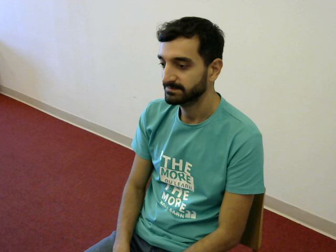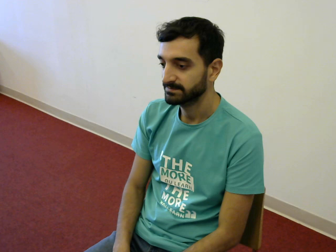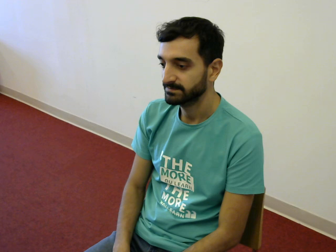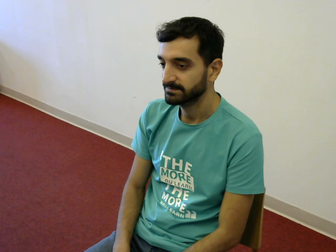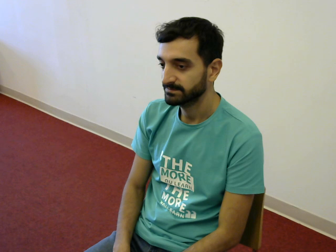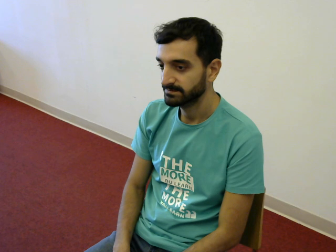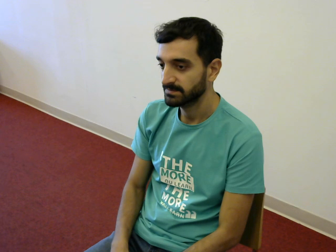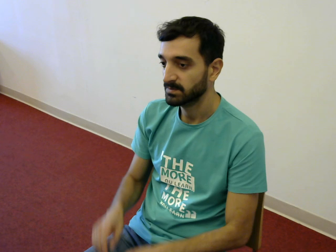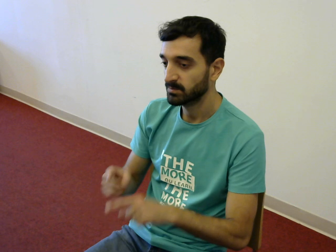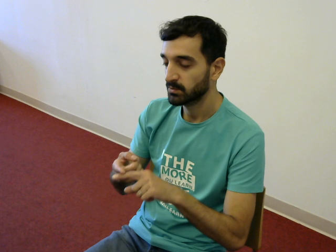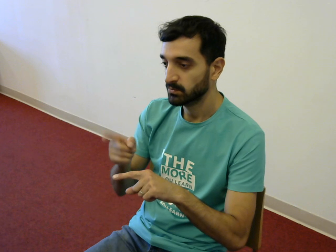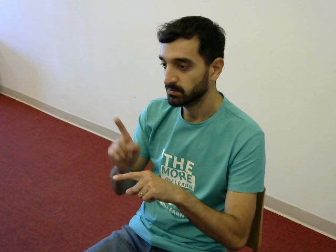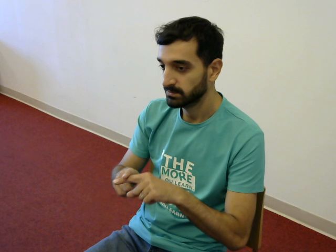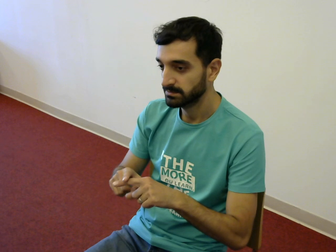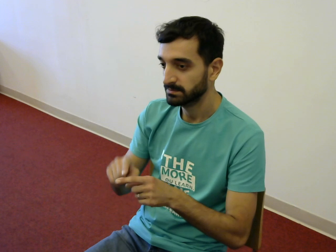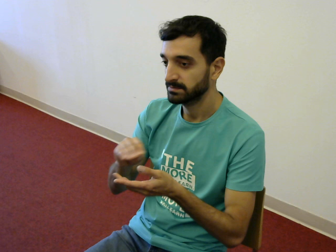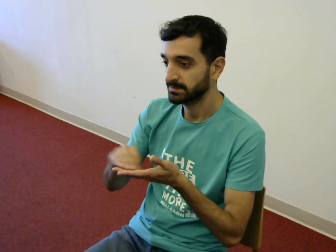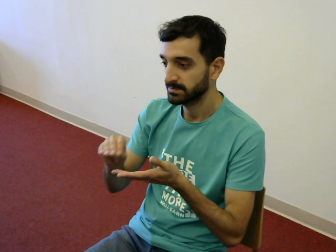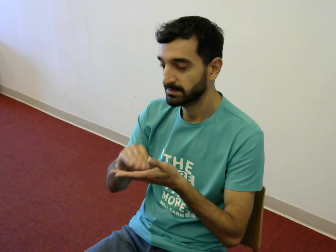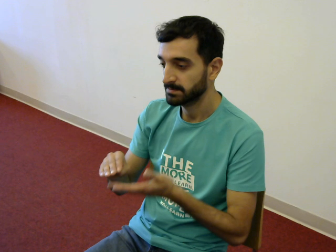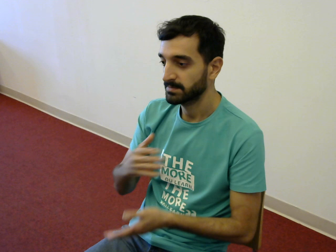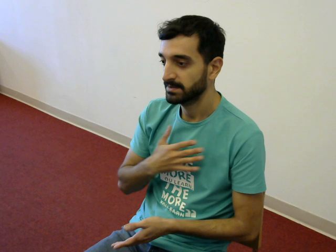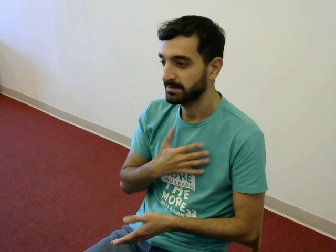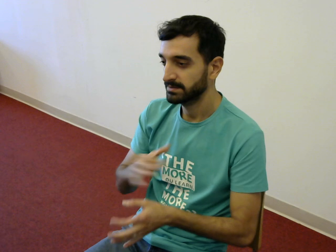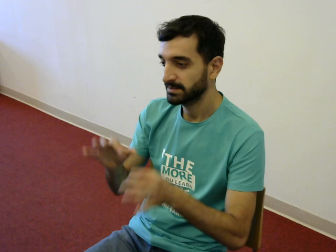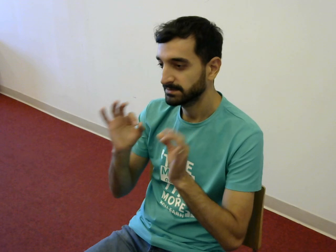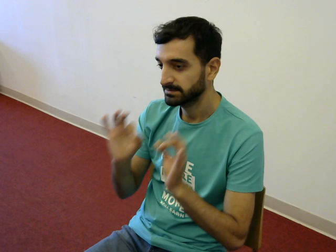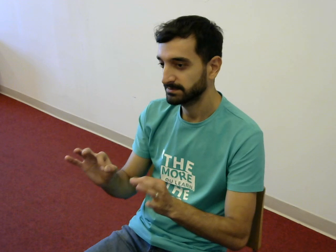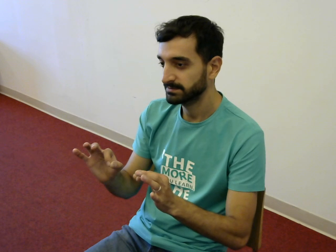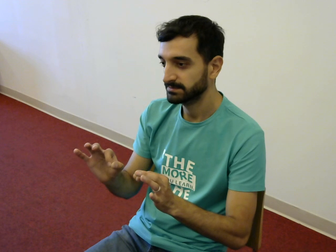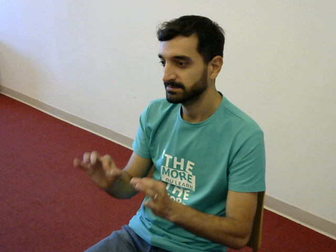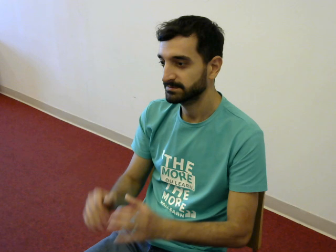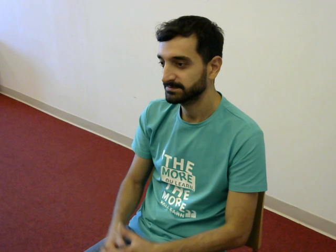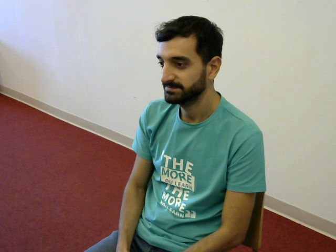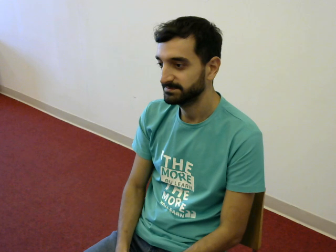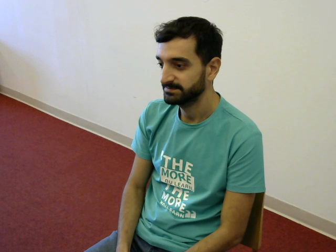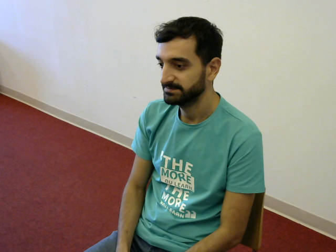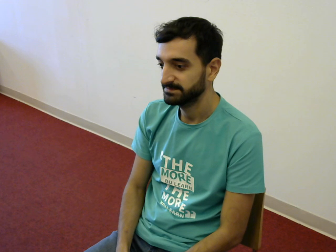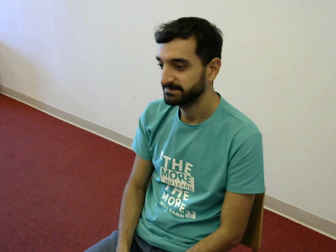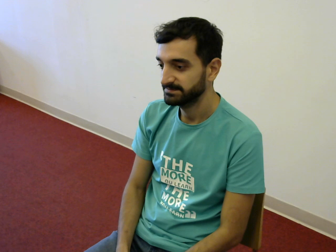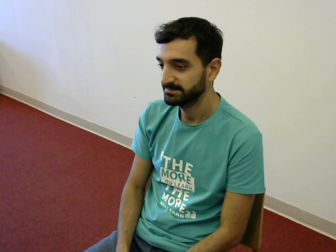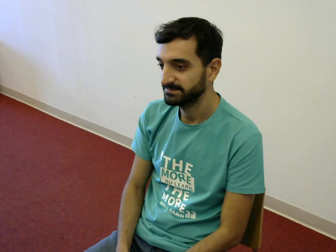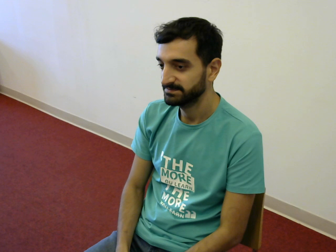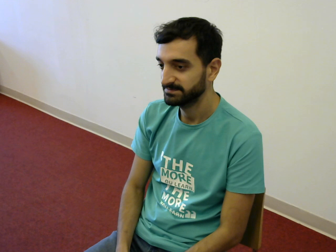Bu yazılar mənə aiddir